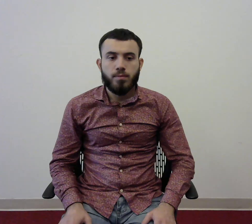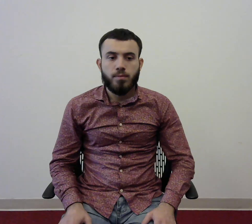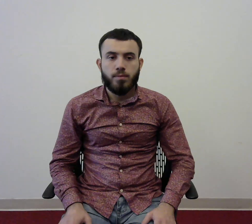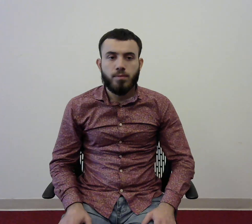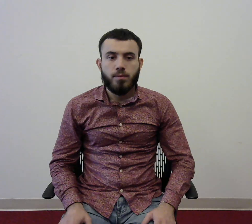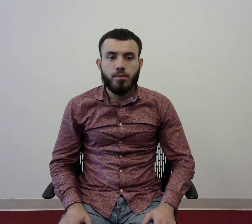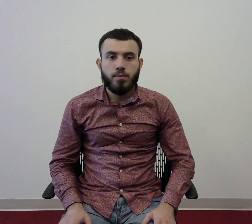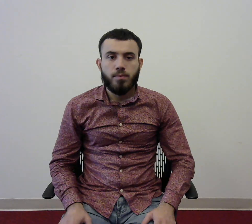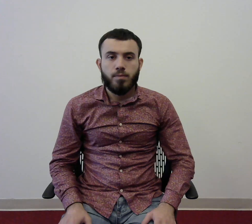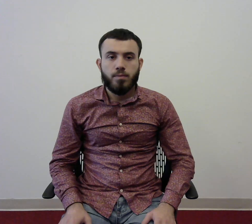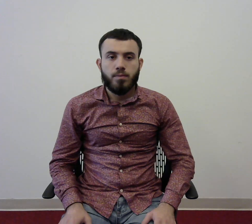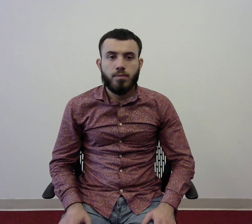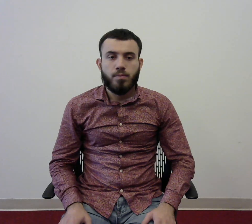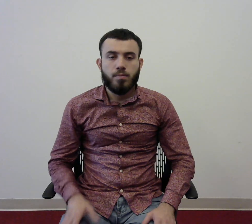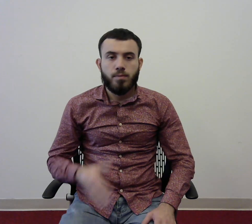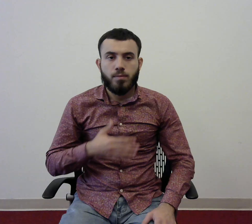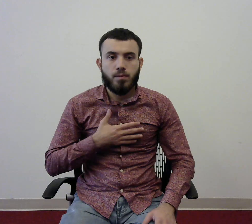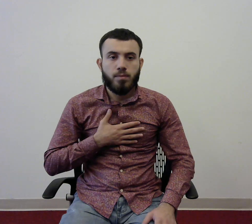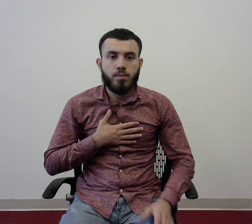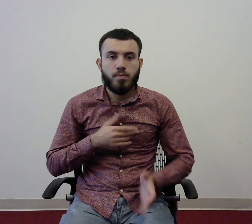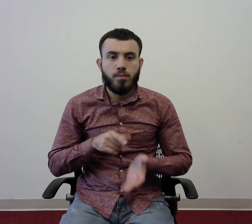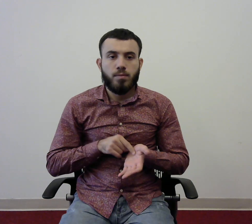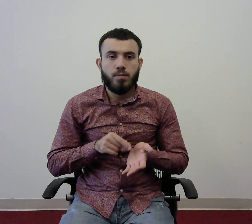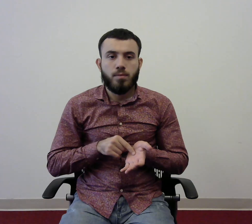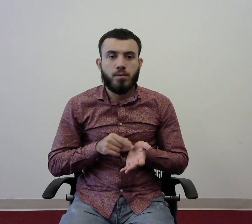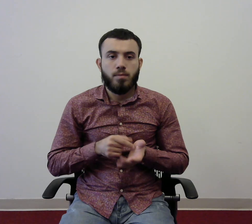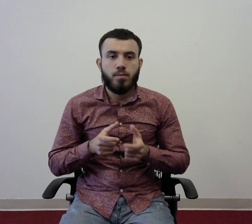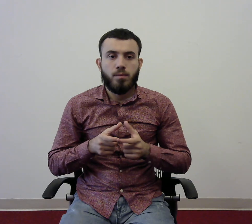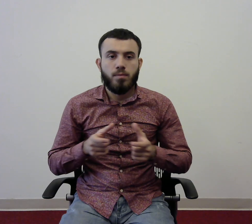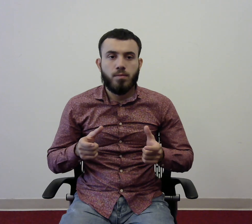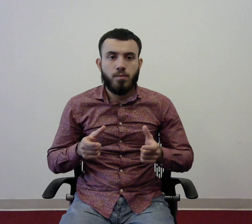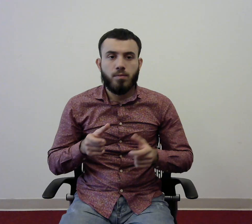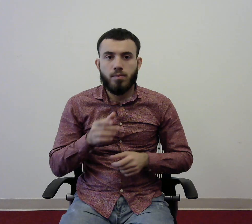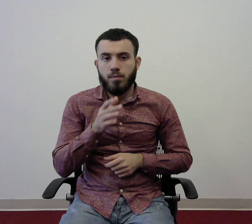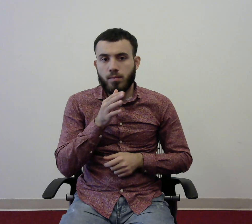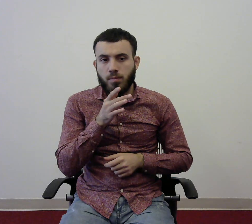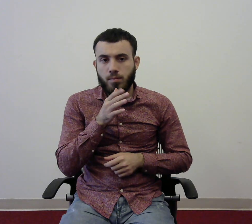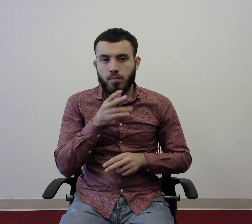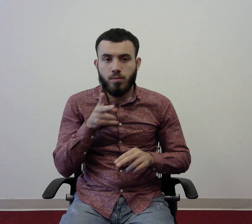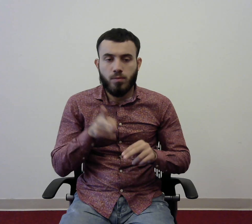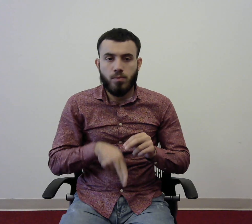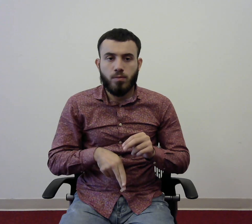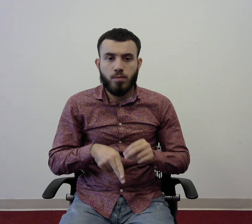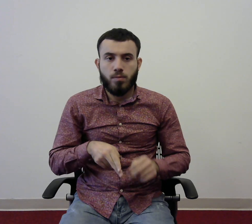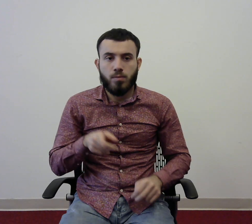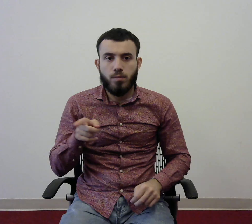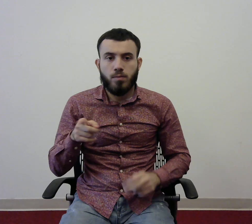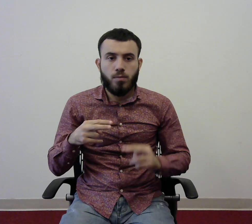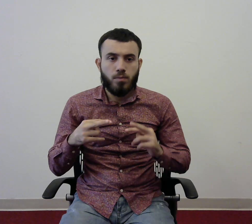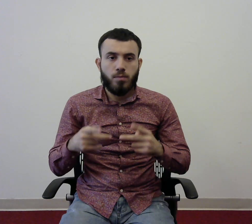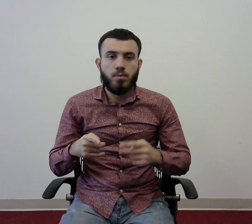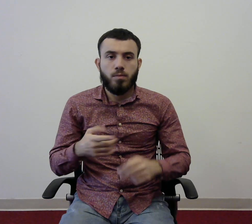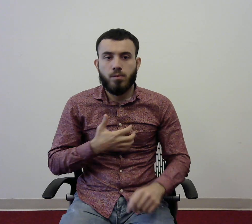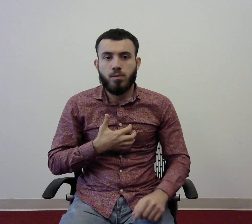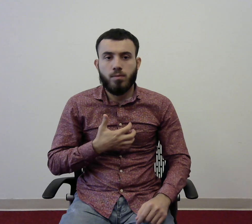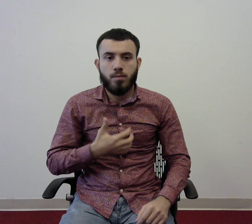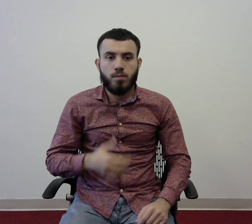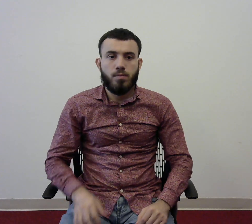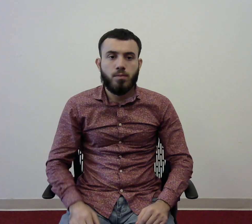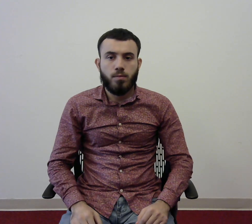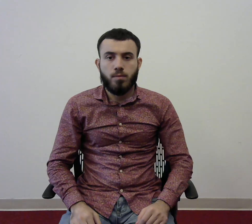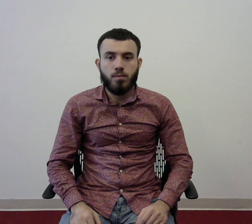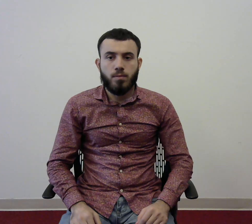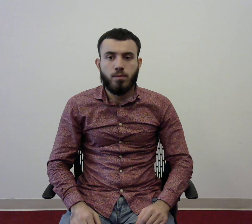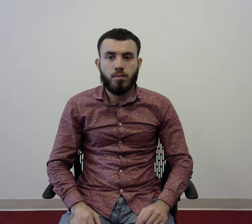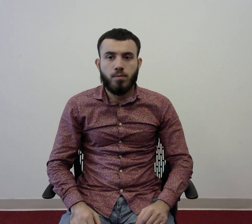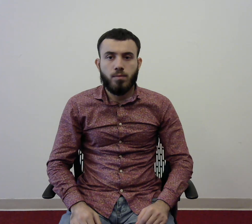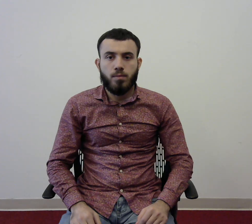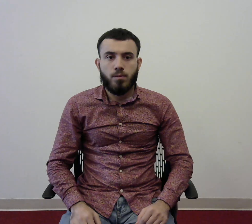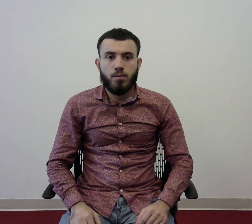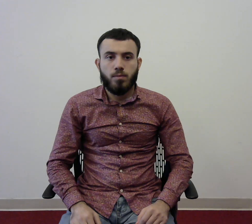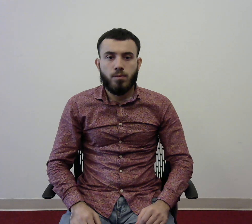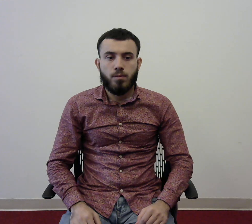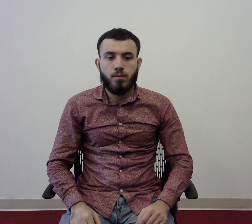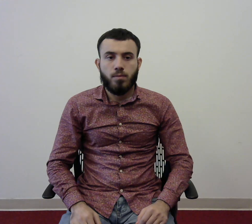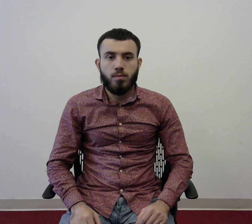Mənim pensiya kartımın müddəti bitib, onu dəyişmək istəyirəm